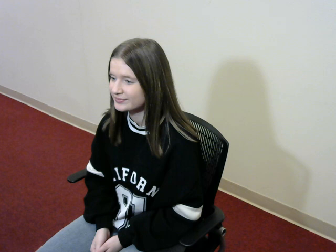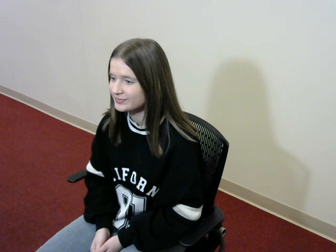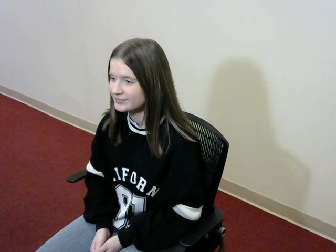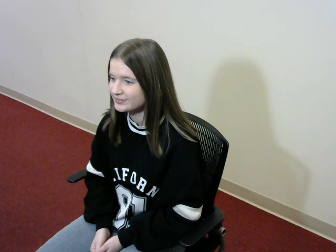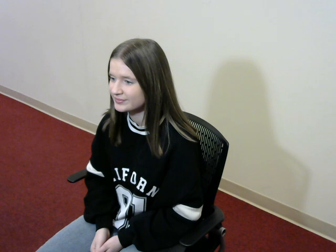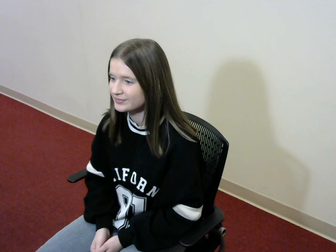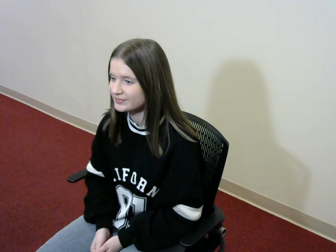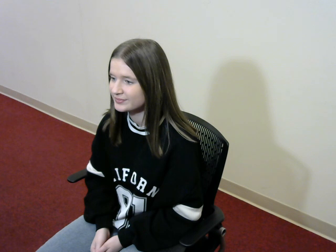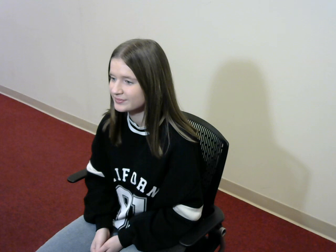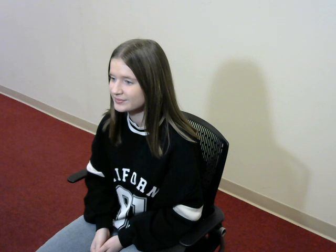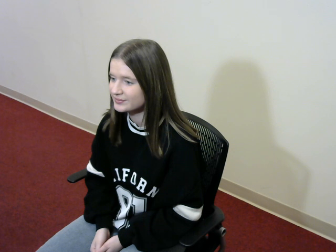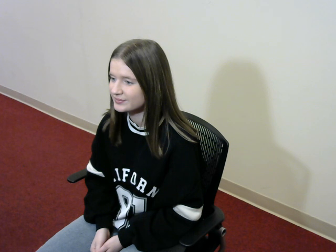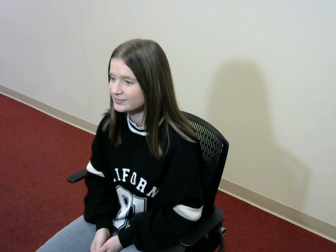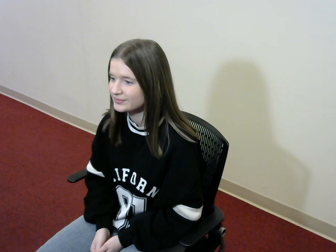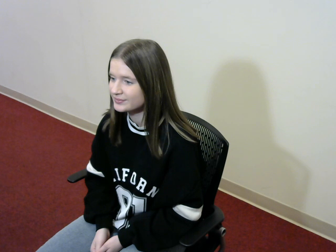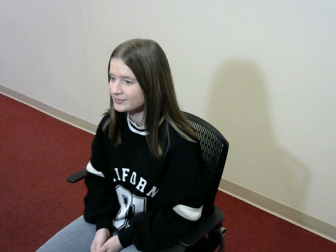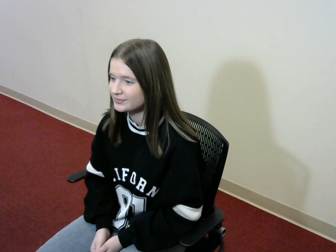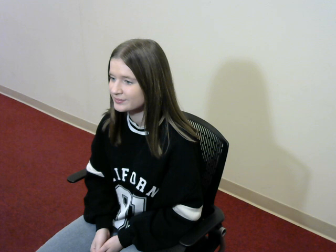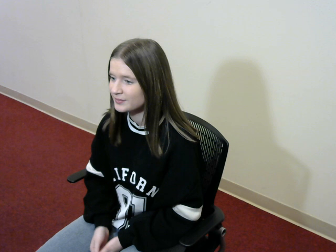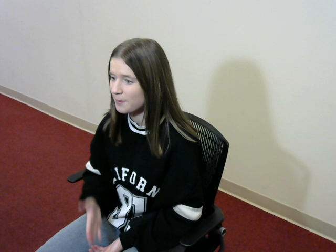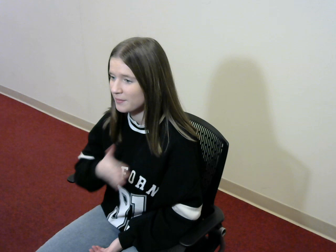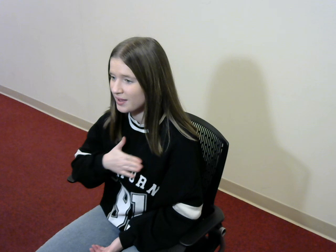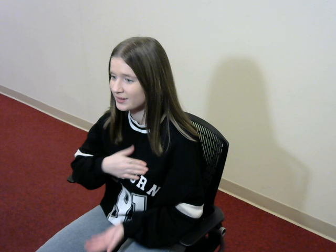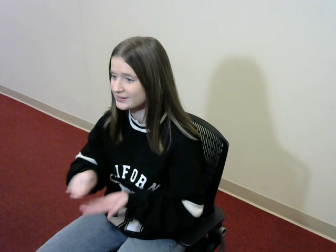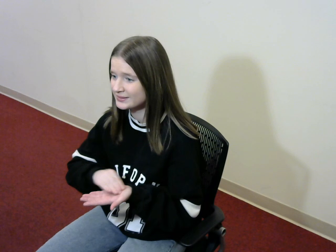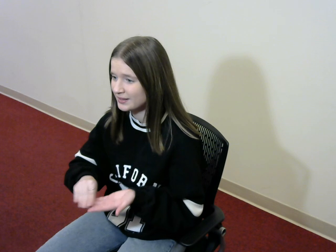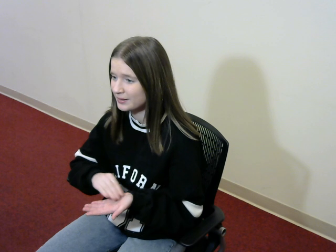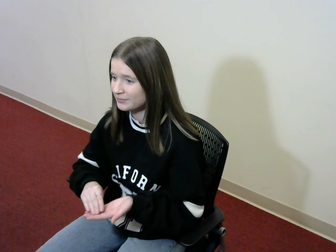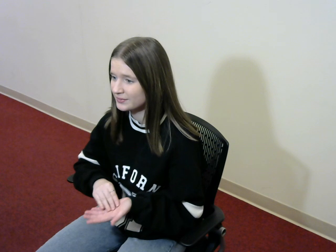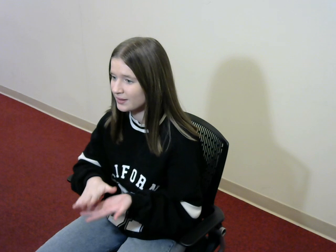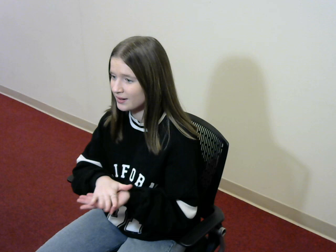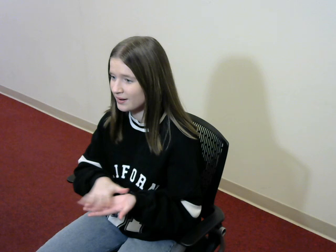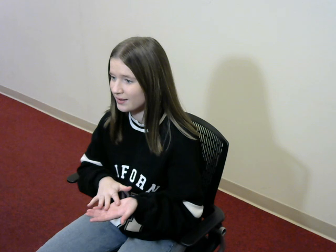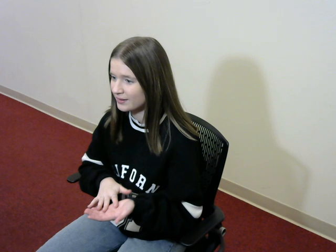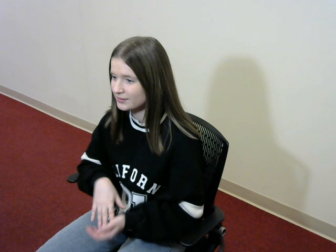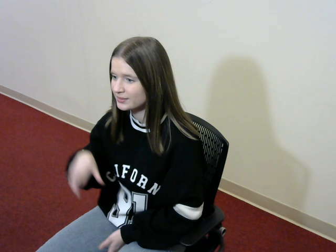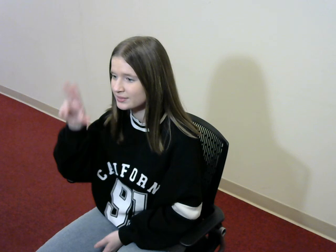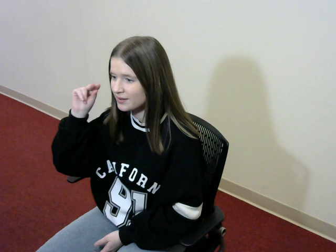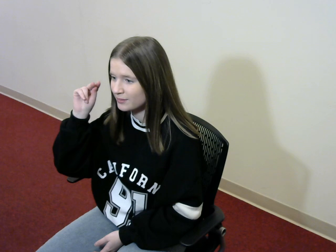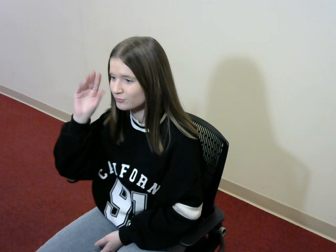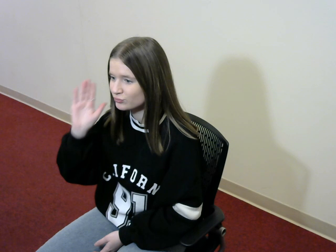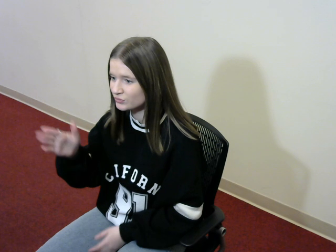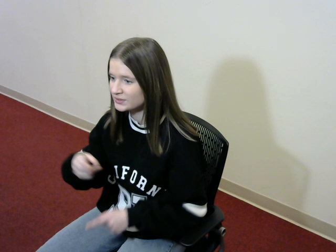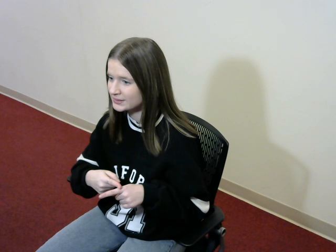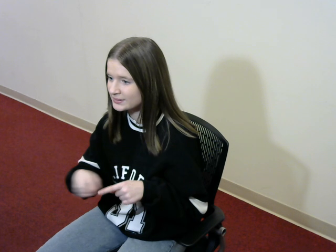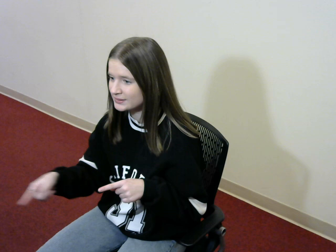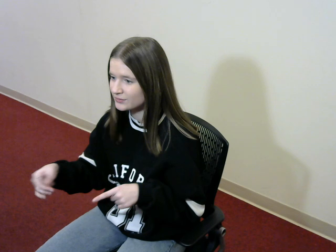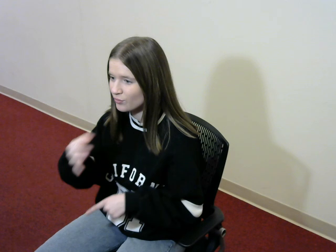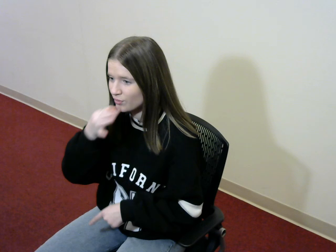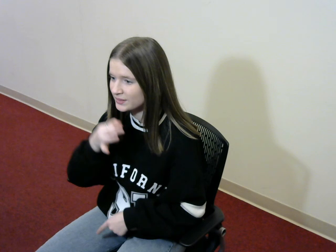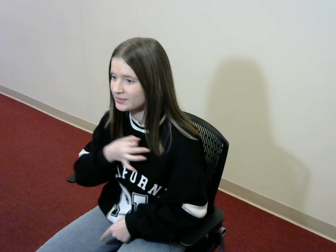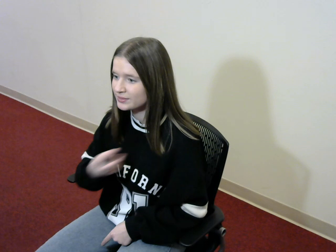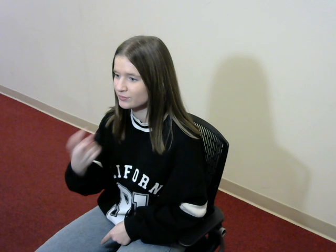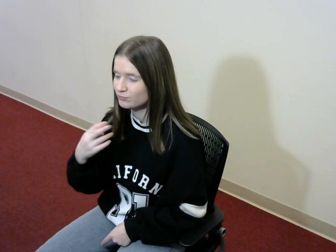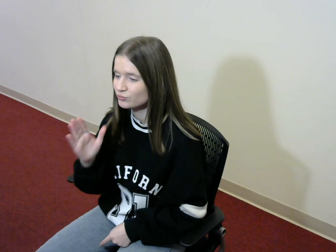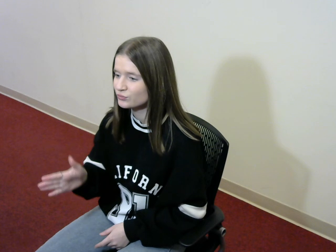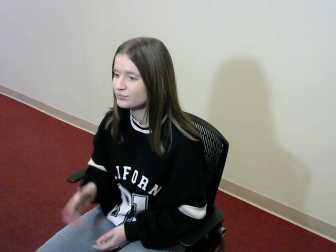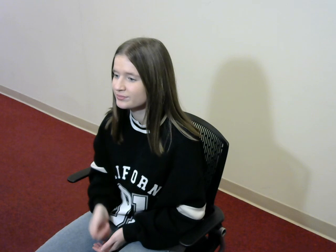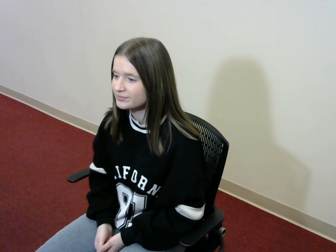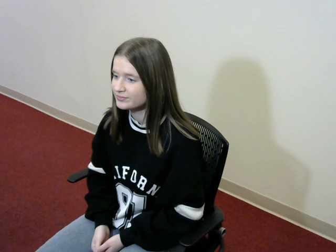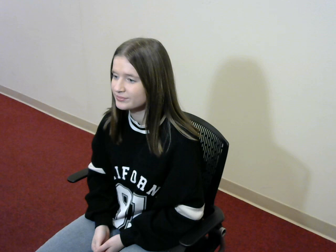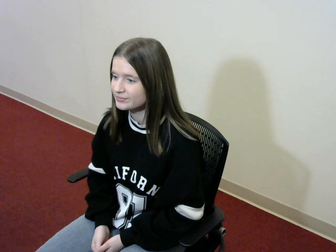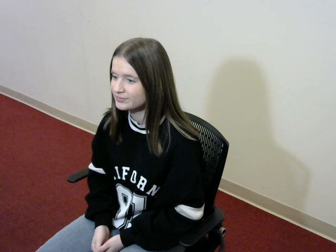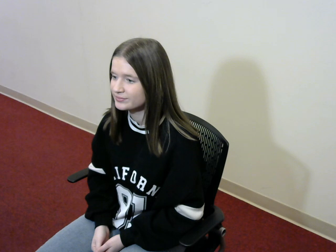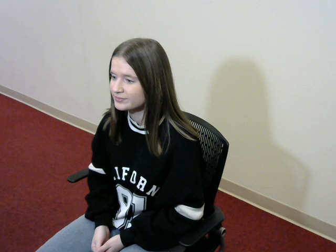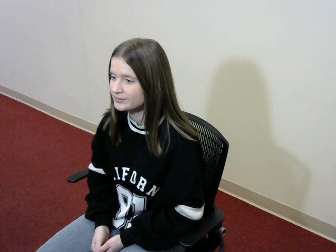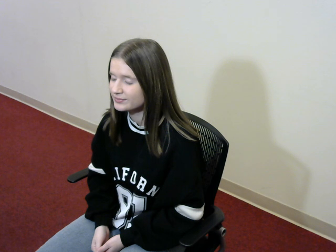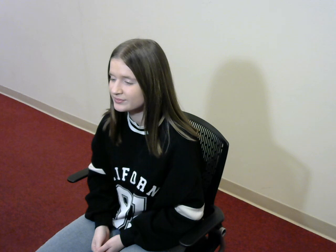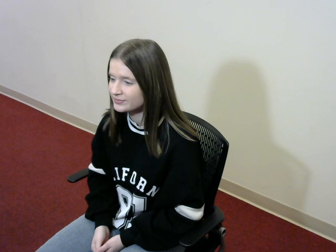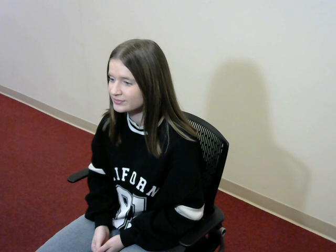Mənim yazdığım ərizəyə hansı müddətdə cavab gələcək?